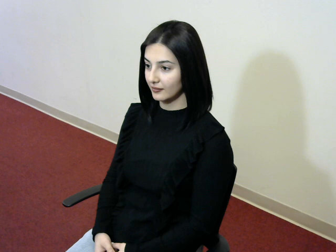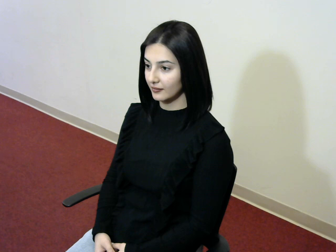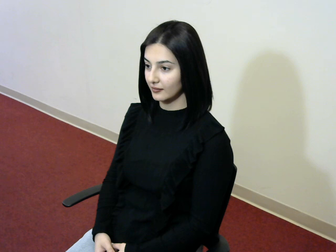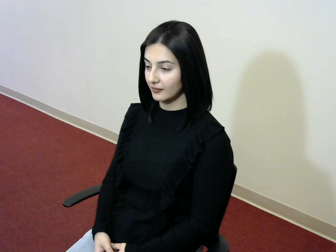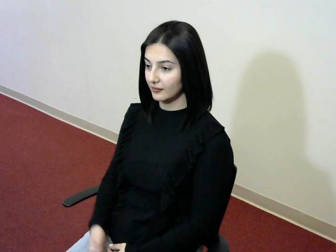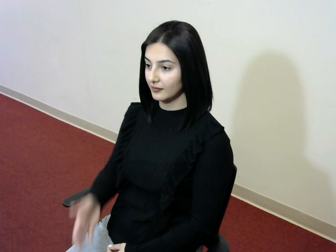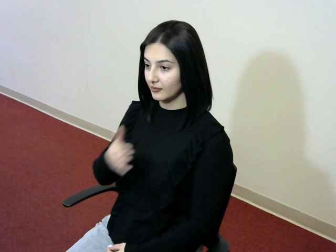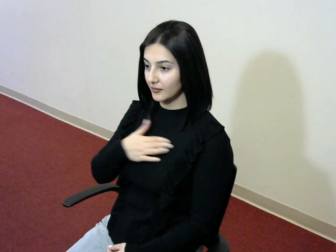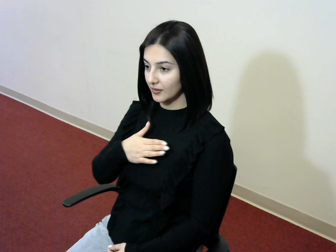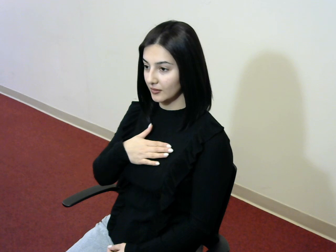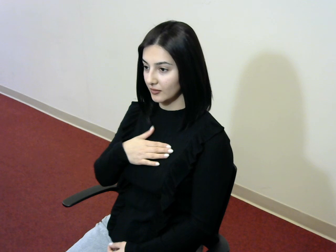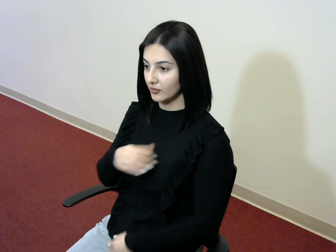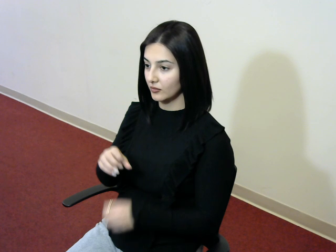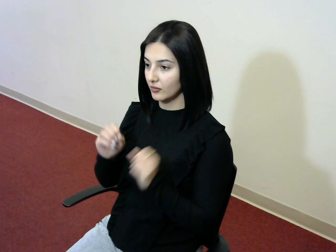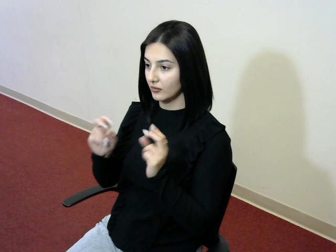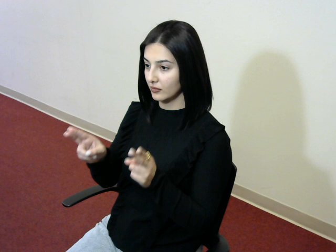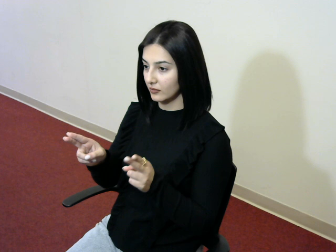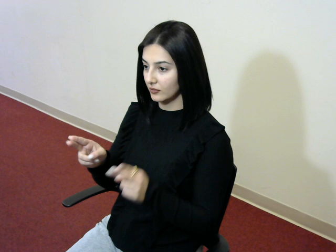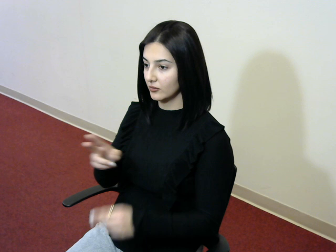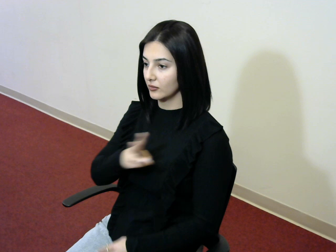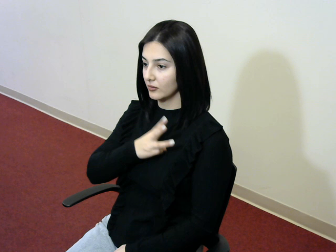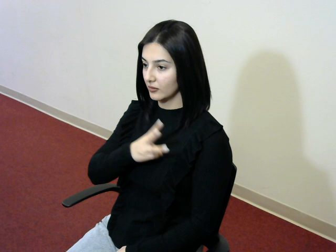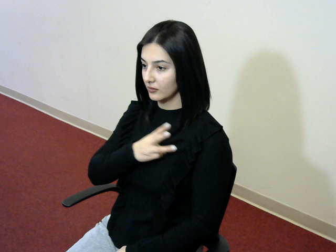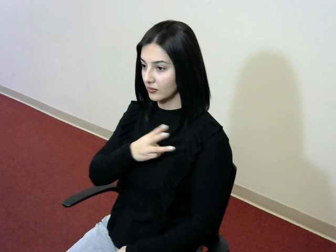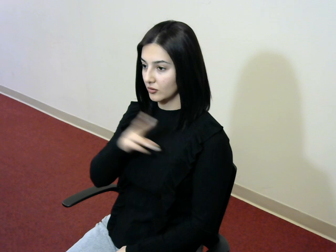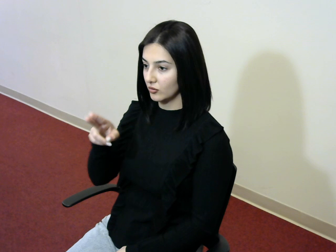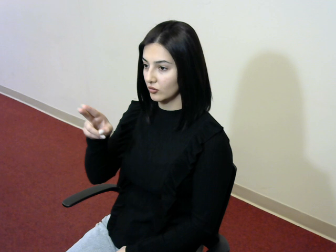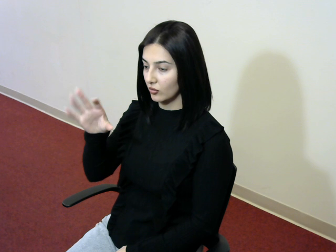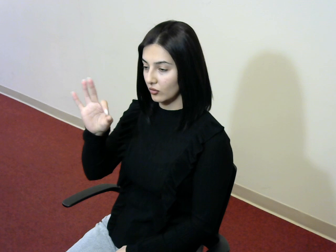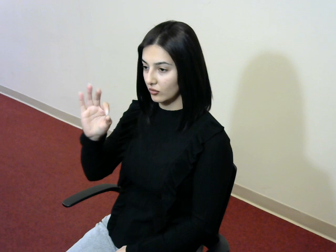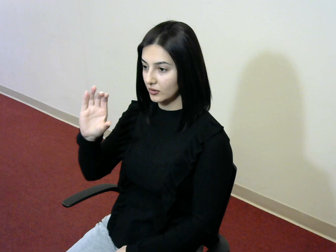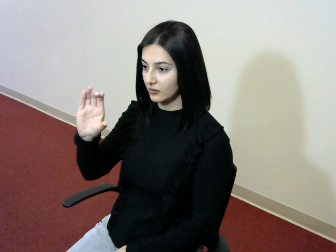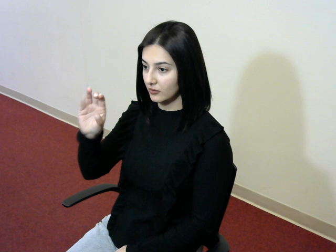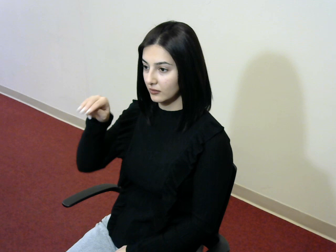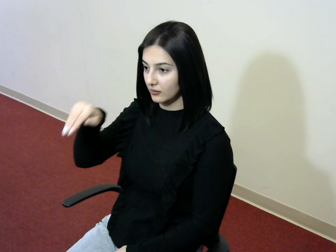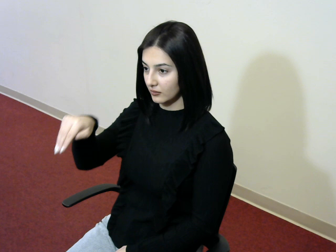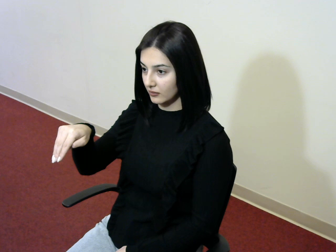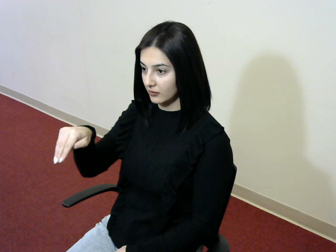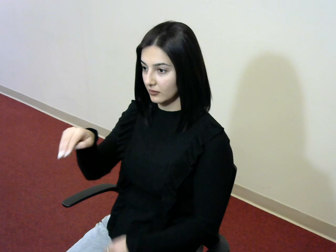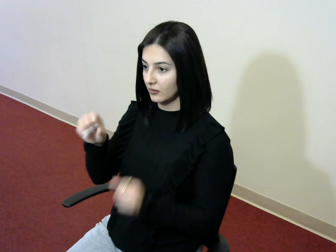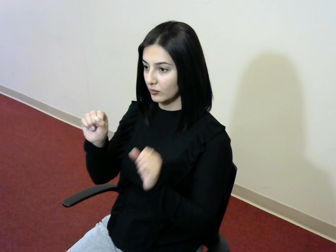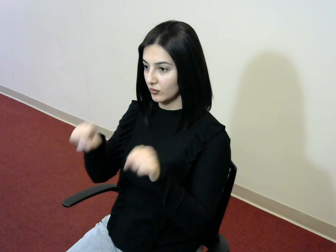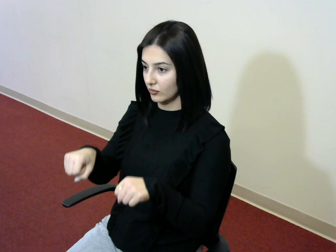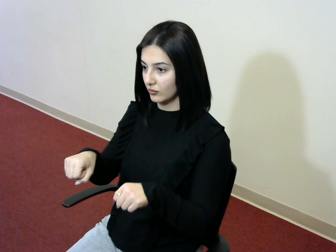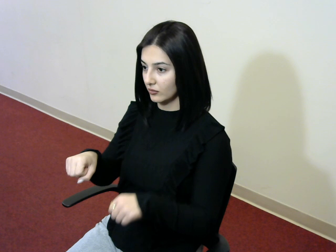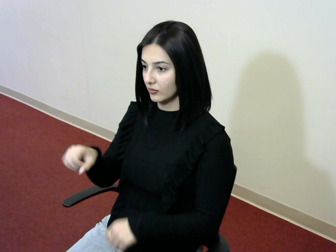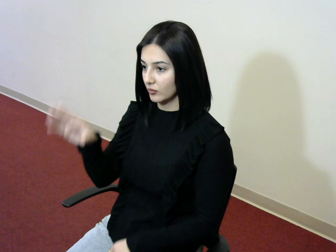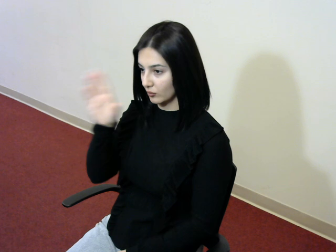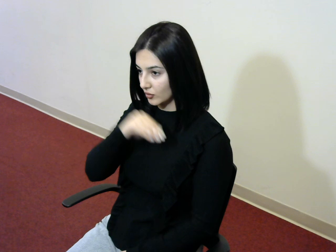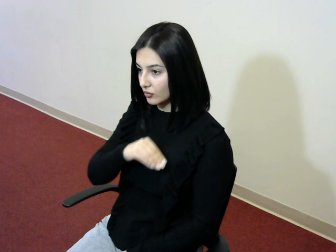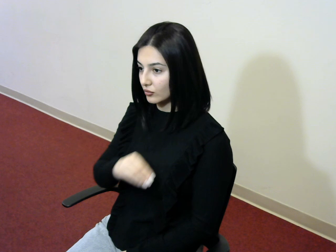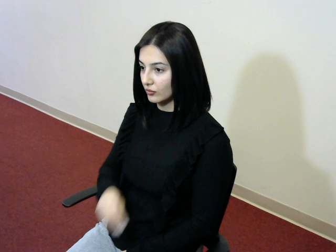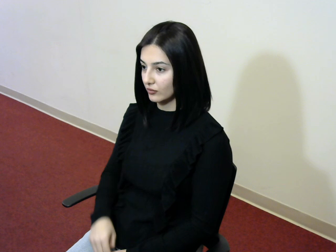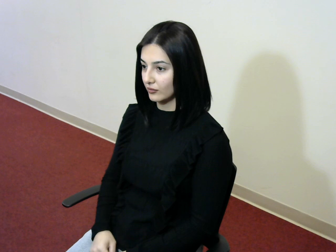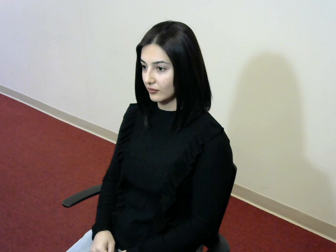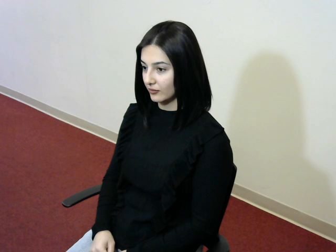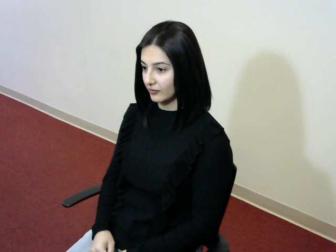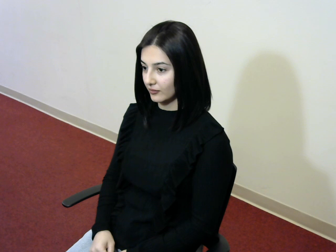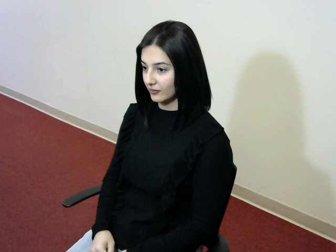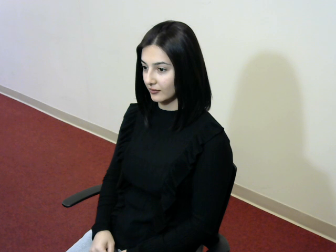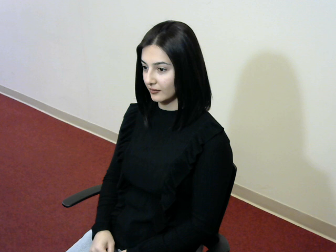Mən necə könüllü DOST ola bilərəm?